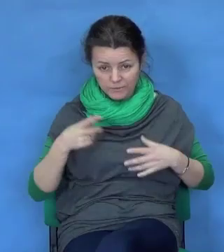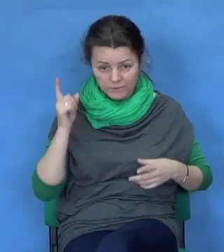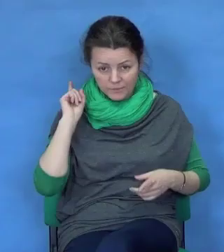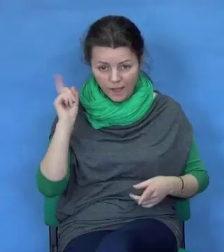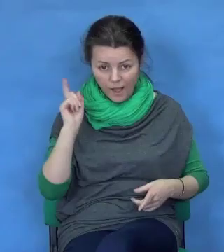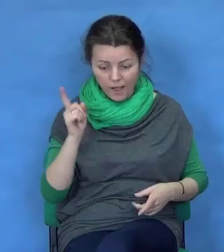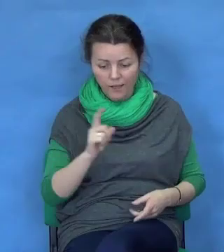Zakaz?